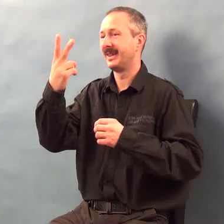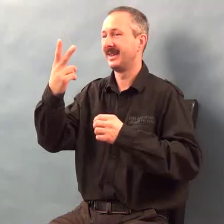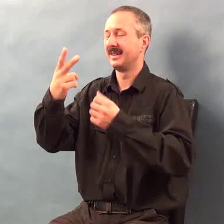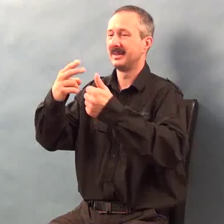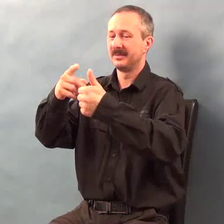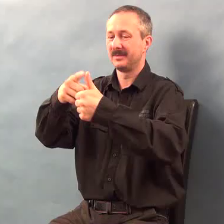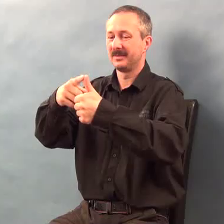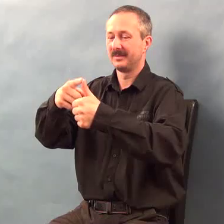Pierwsza postać to dziecko.